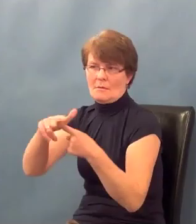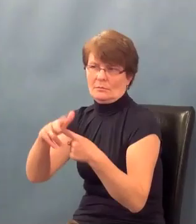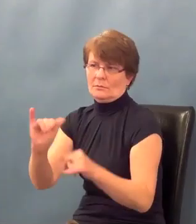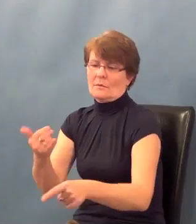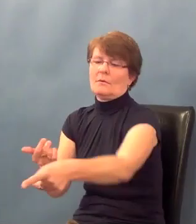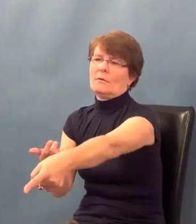Anteną?